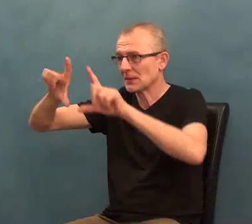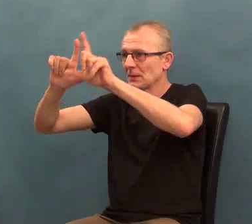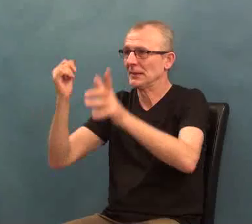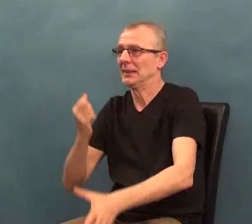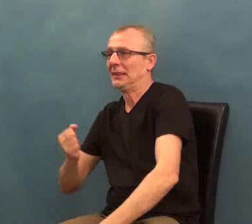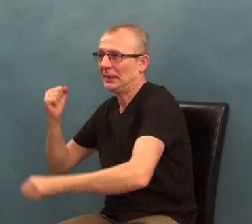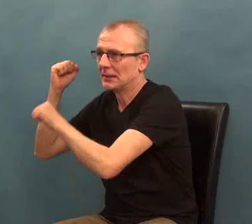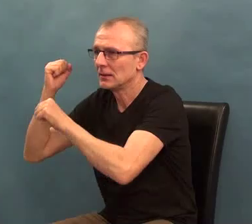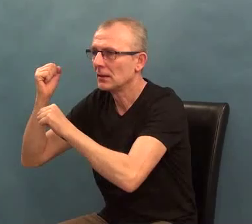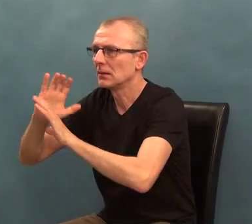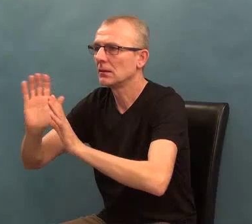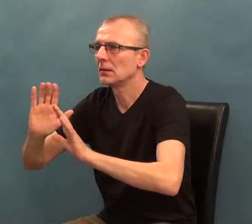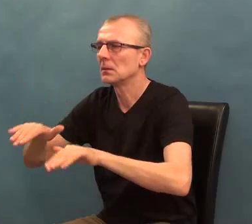Jeden się zamachnął, ale nagle alarm odwołano.